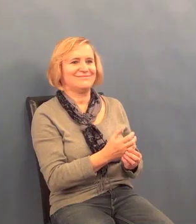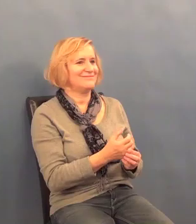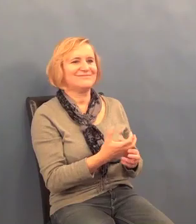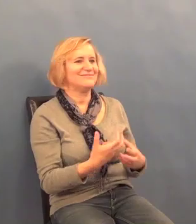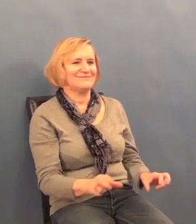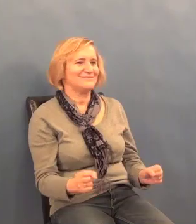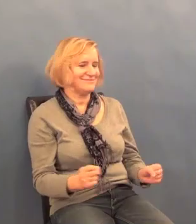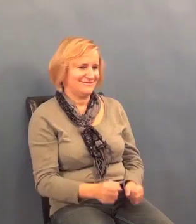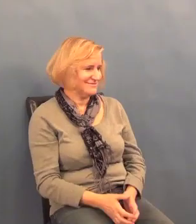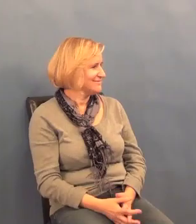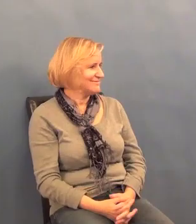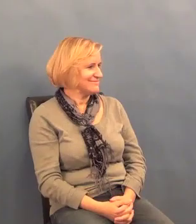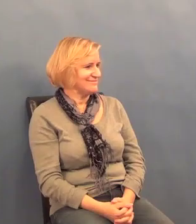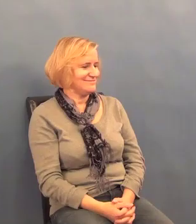Nic się nie bał.